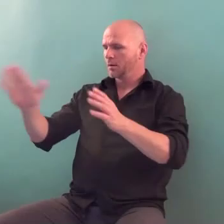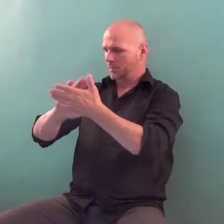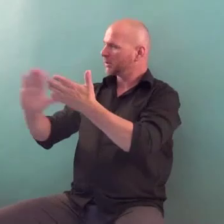Przepraszam.